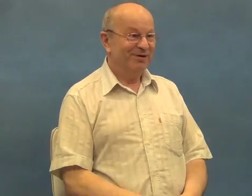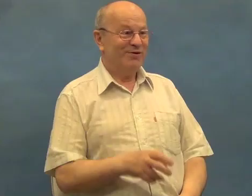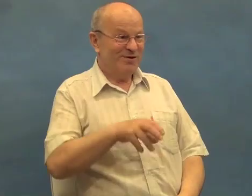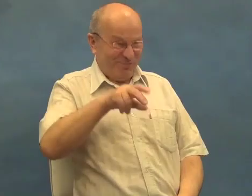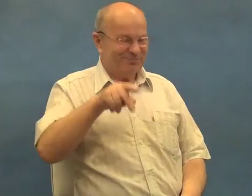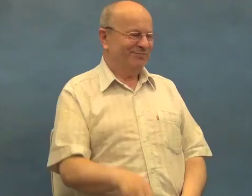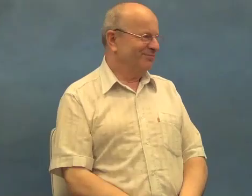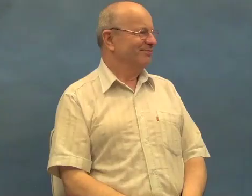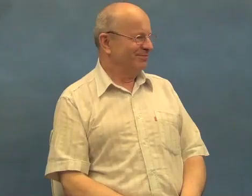Wypluła.